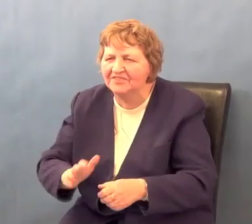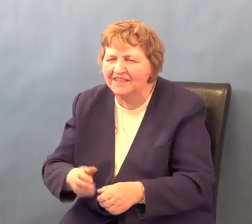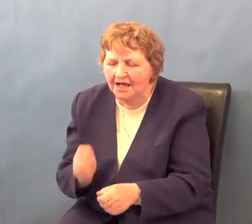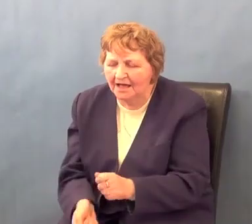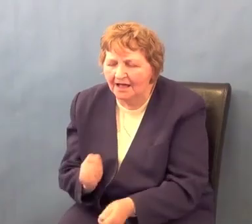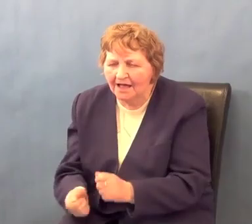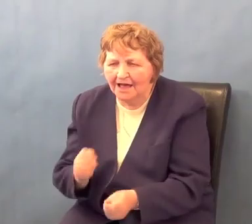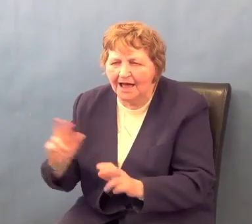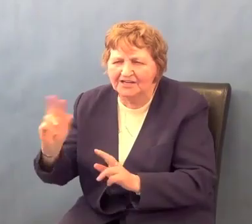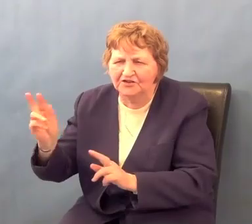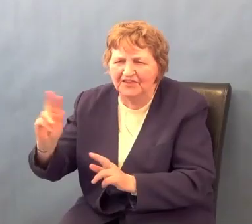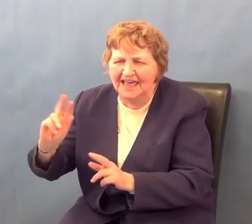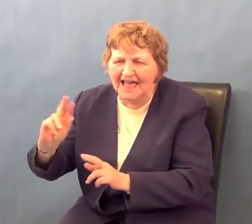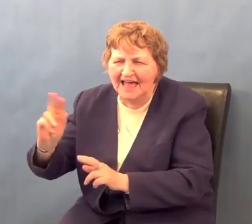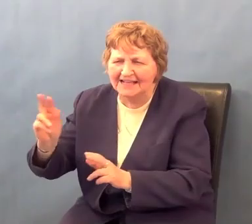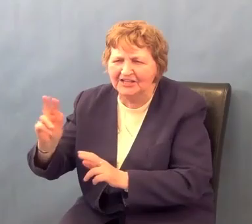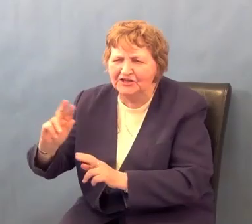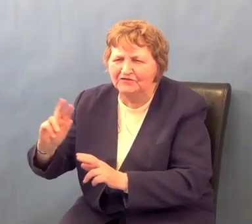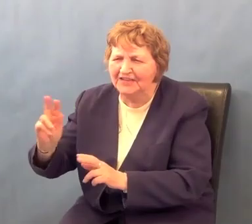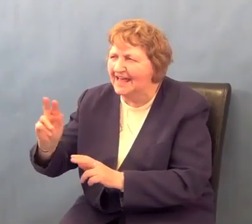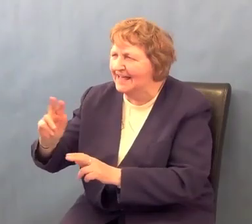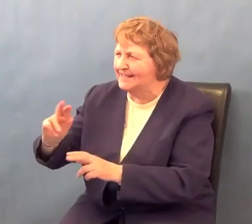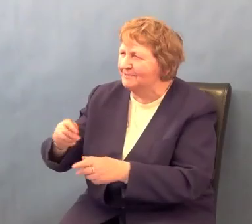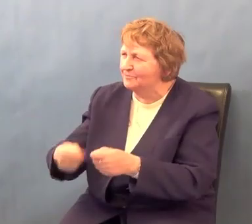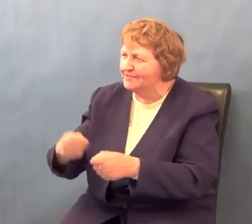Gra, wydaje dźwięki.